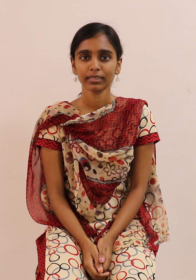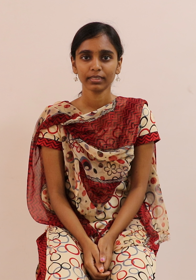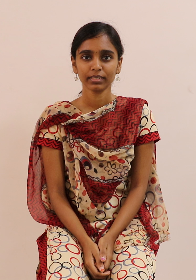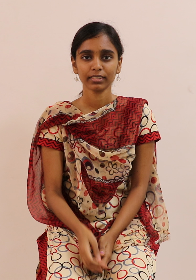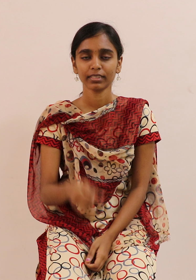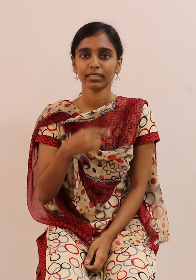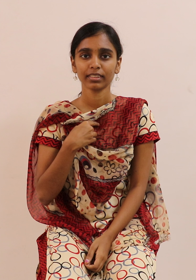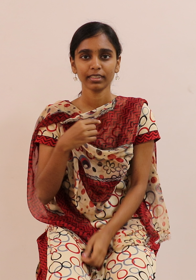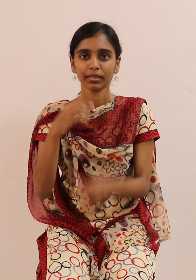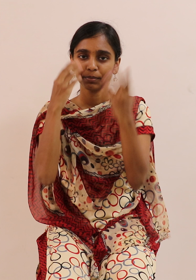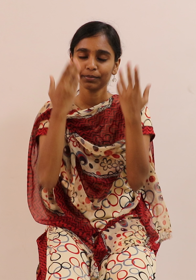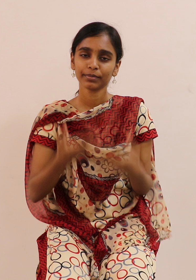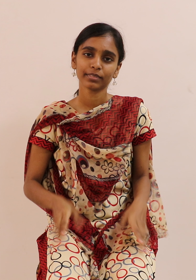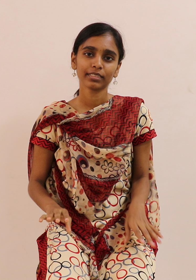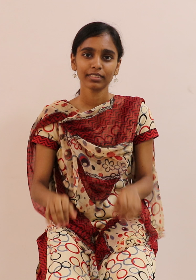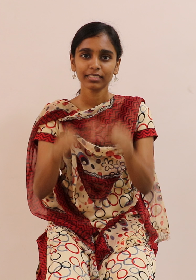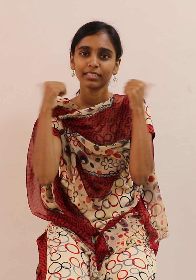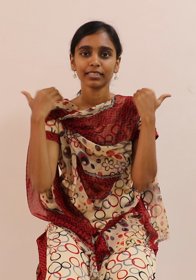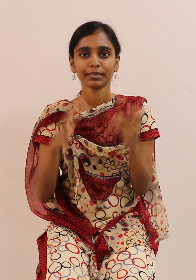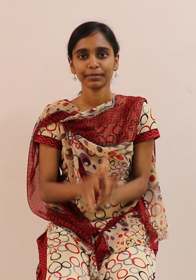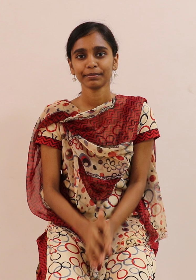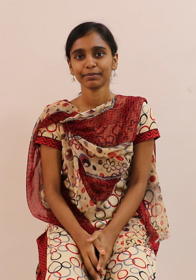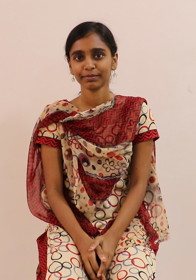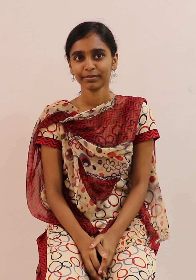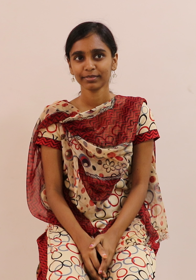i am feeling bored